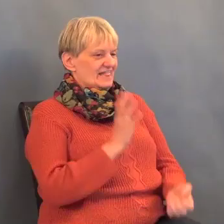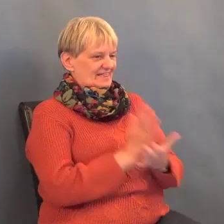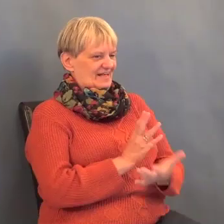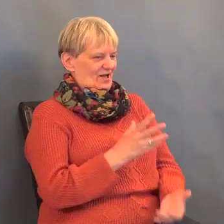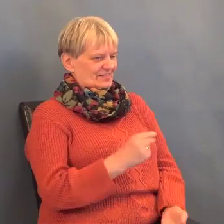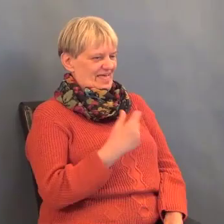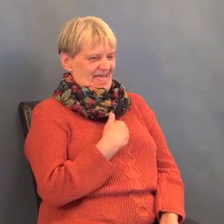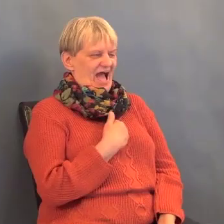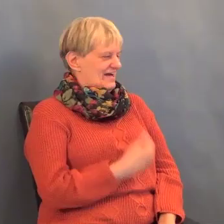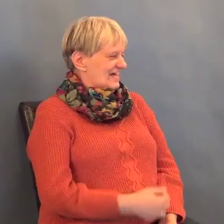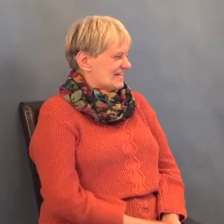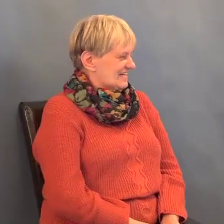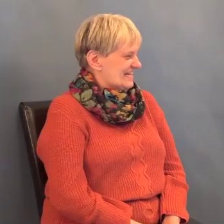Tylko nie ja.